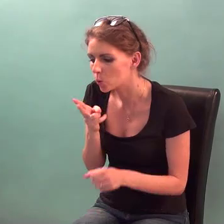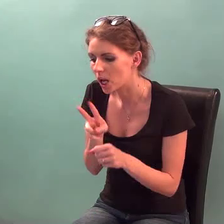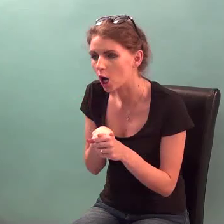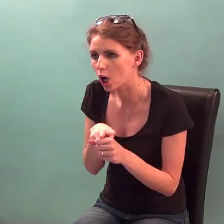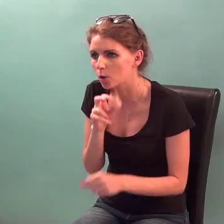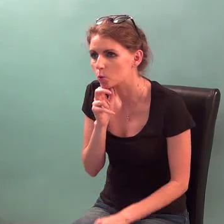Którego?